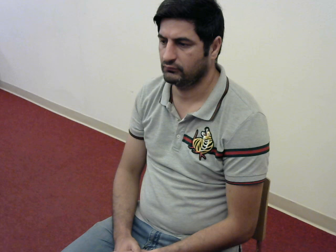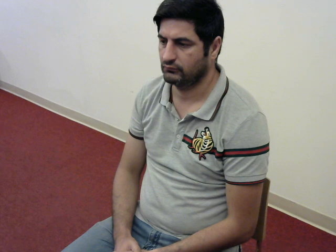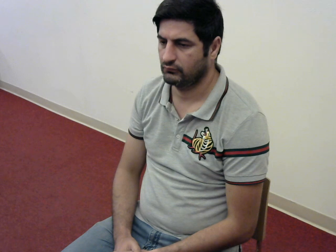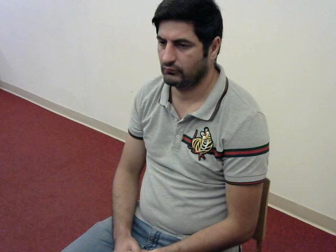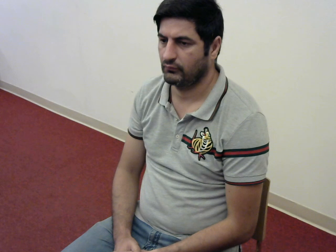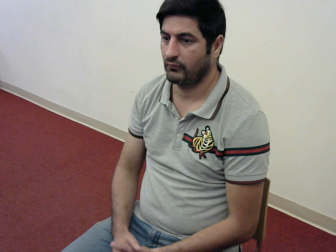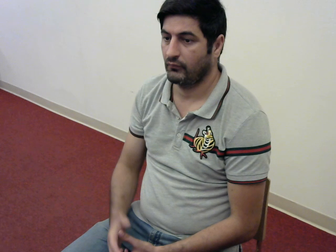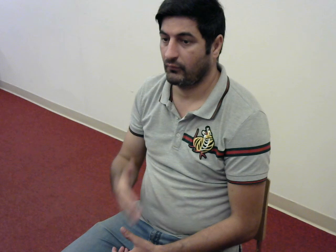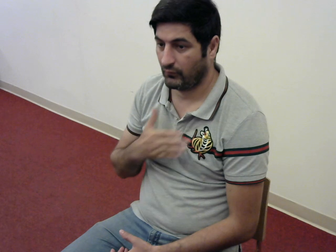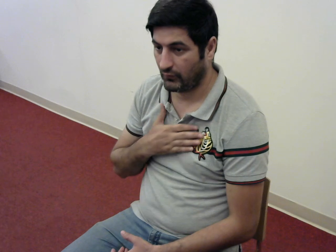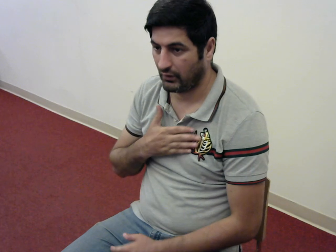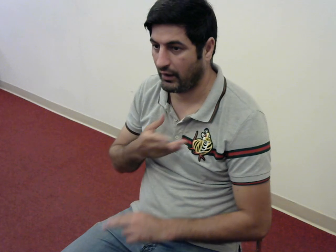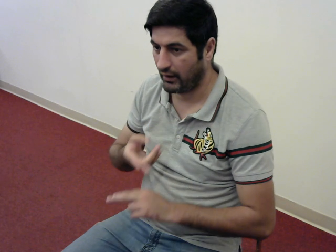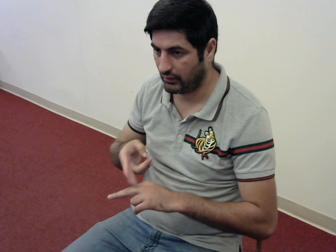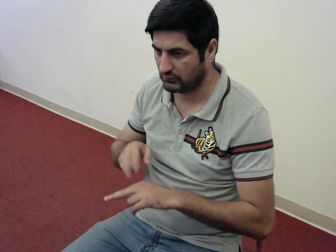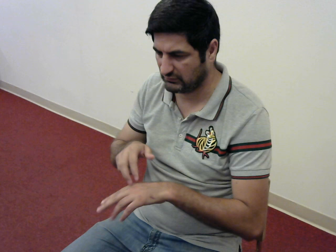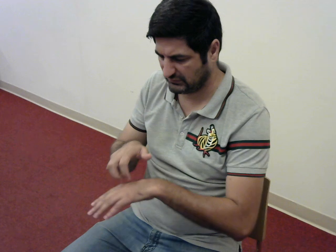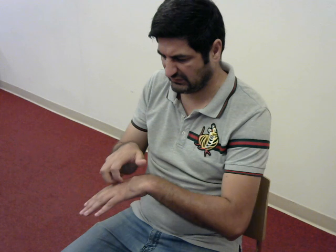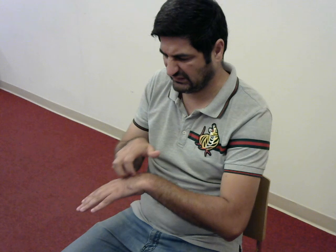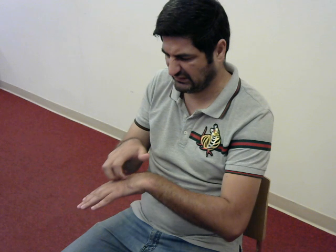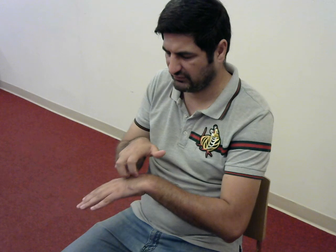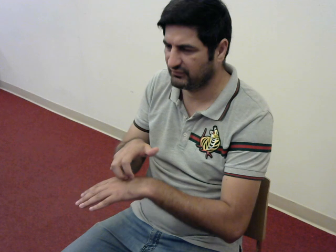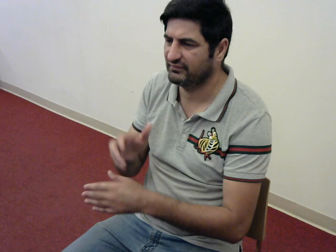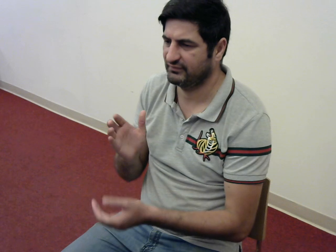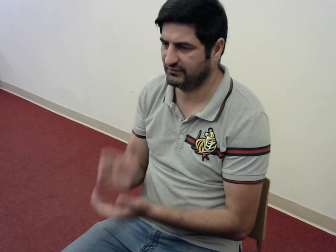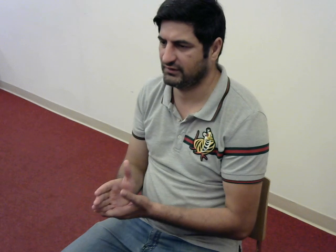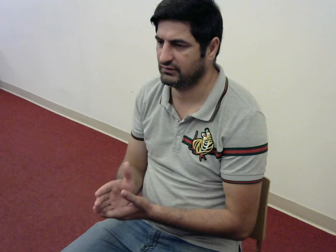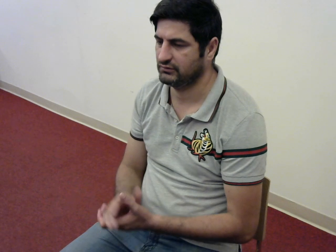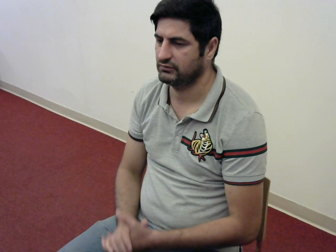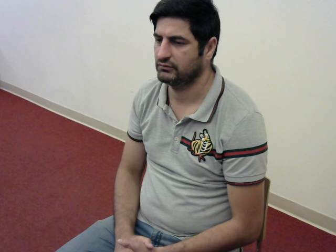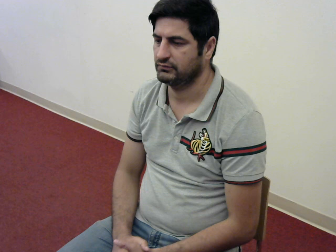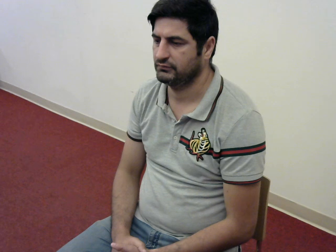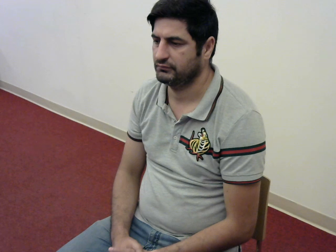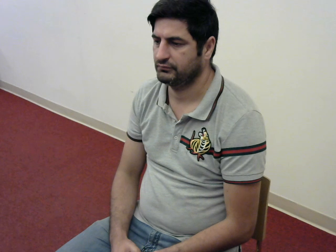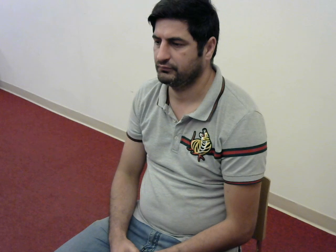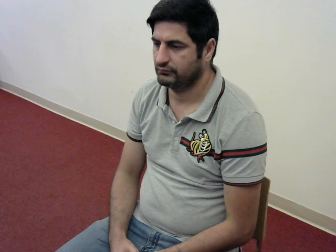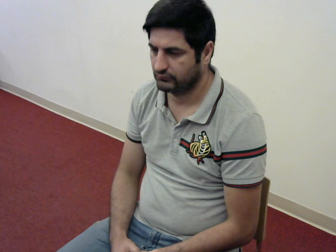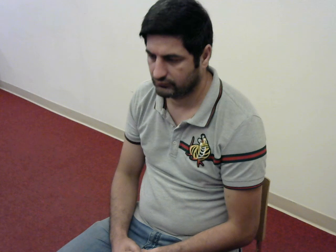Mənim buna alergiyam var